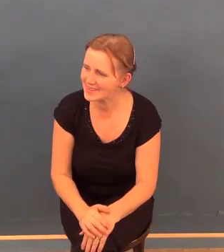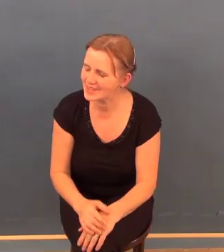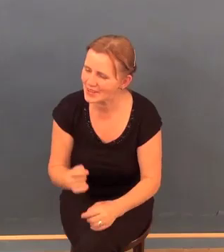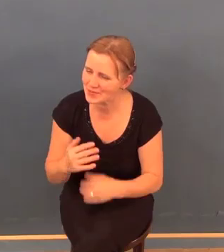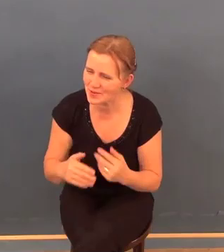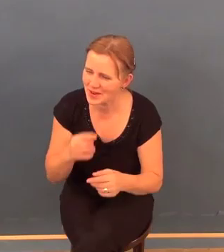Trochę pomieszałam.